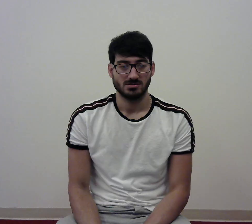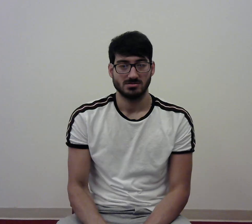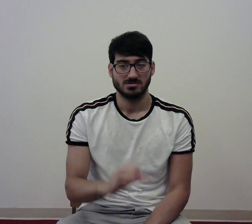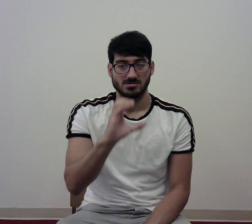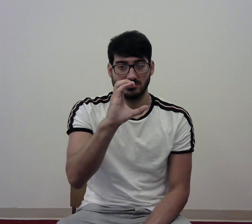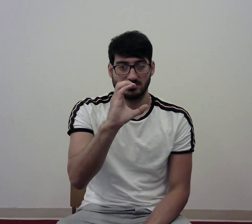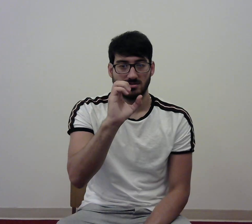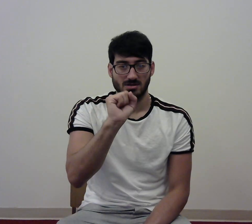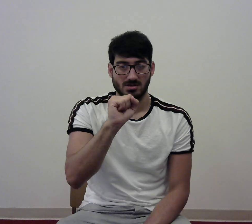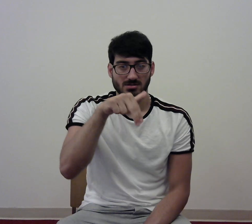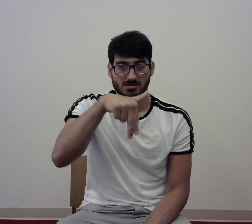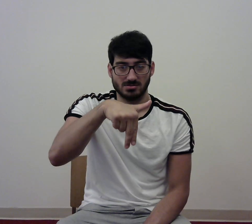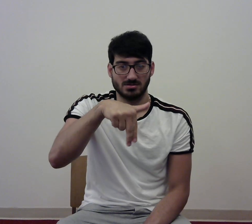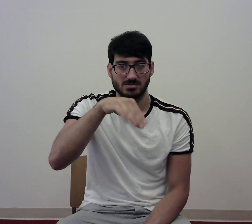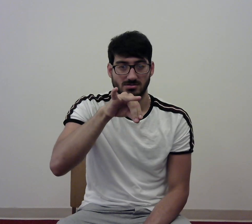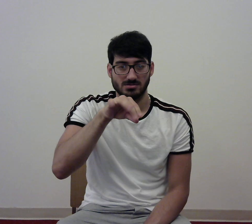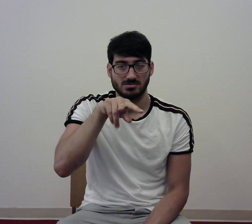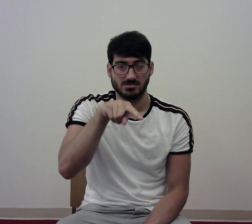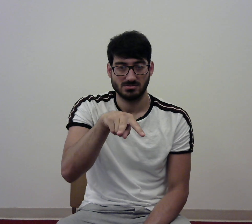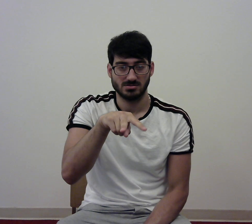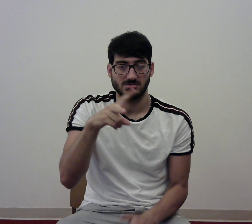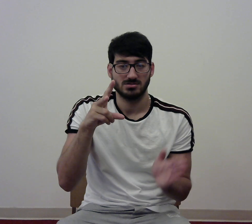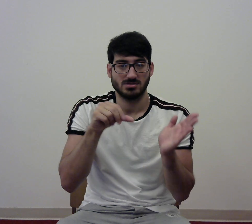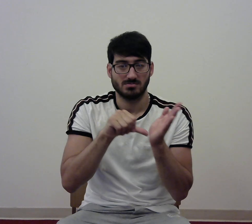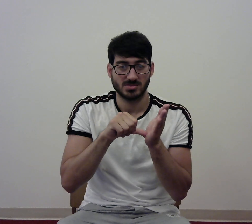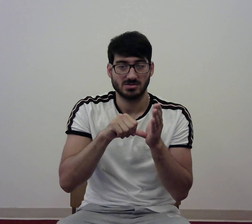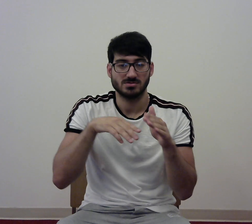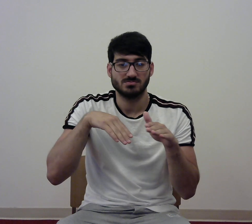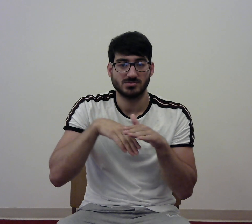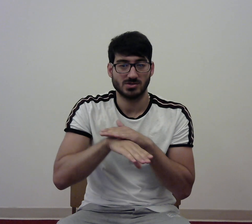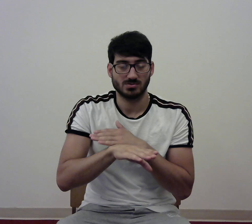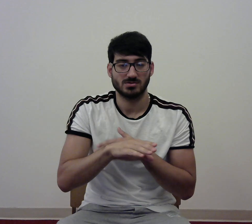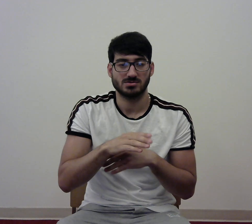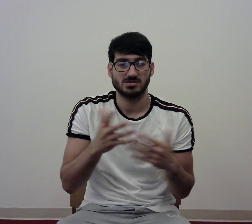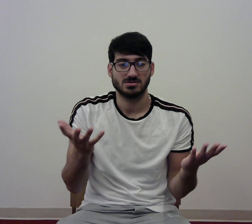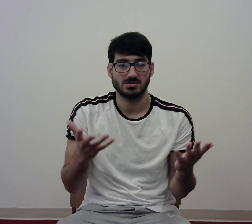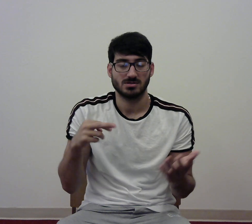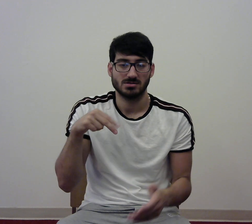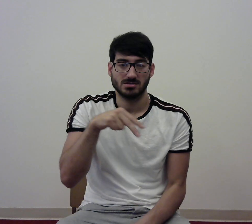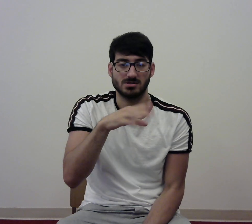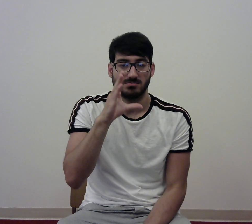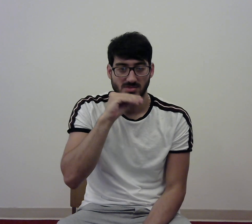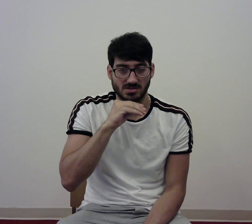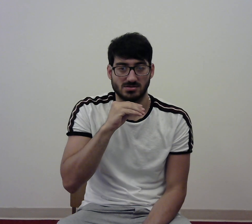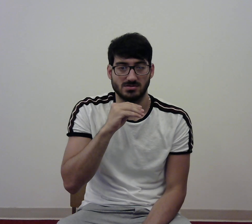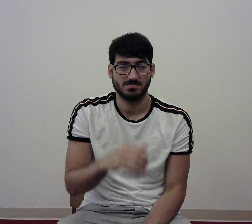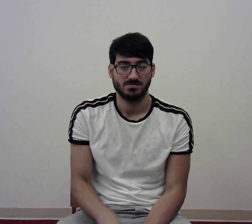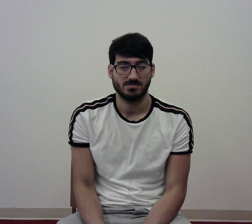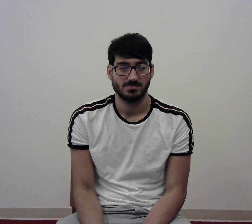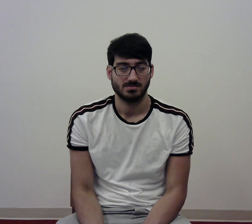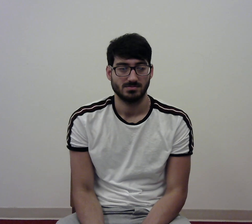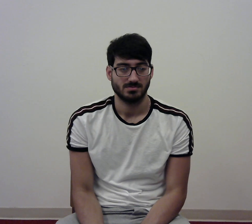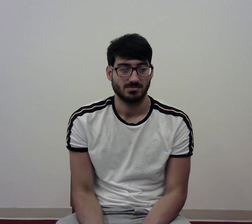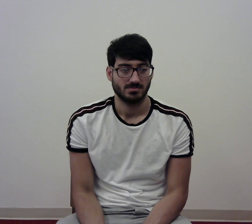Sahil metrosuna necə gedə bilərəm?